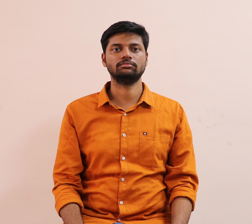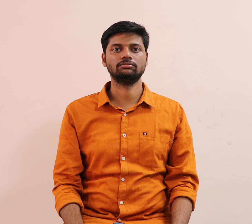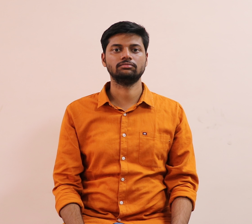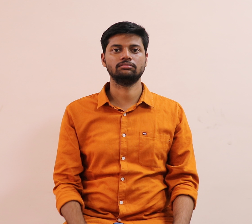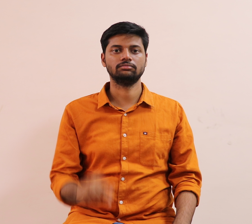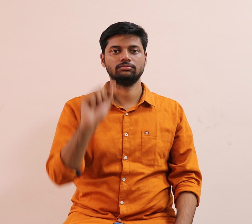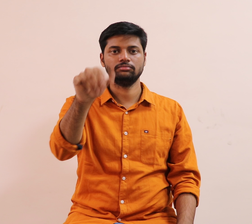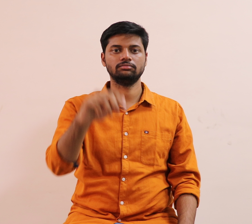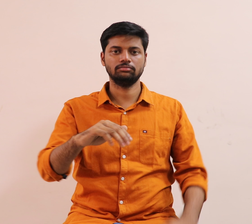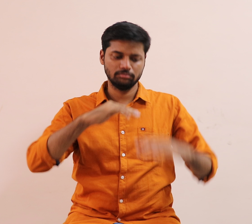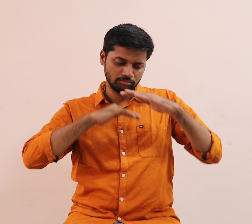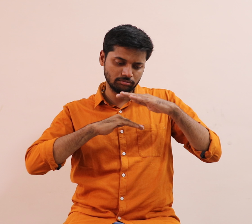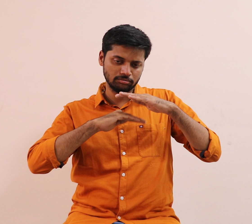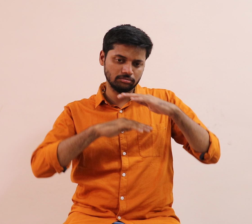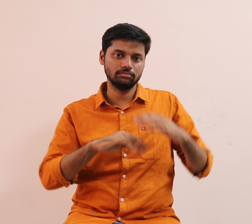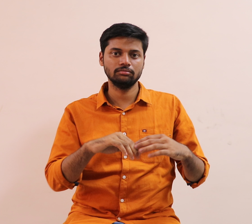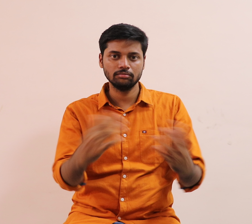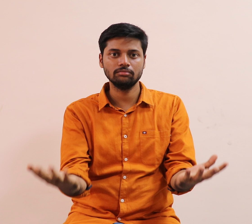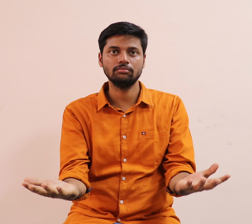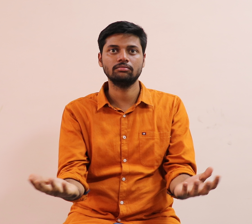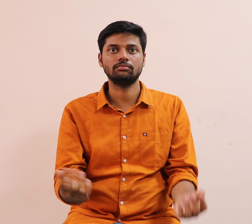are you hiding something